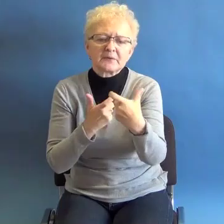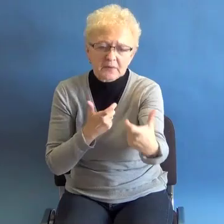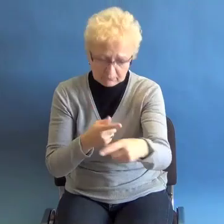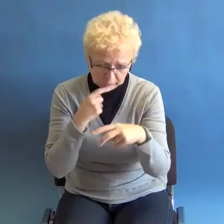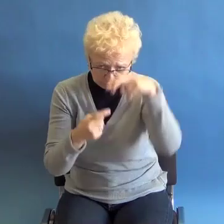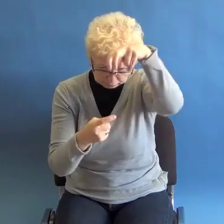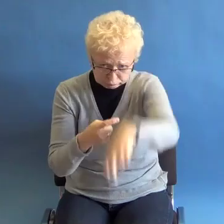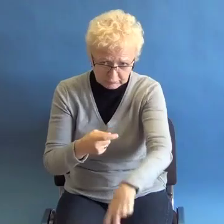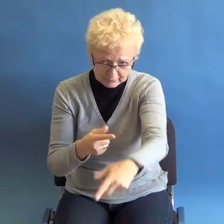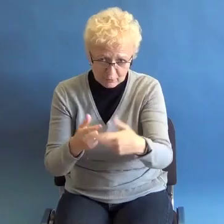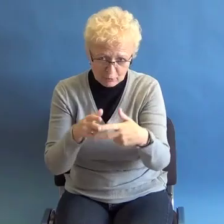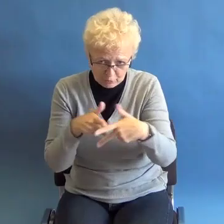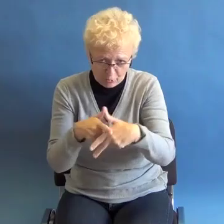Czy wolno wskakiwać z koniem do basenu?